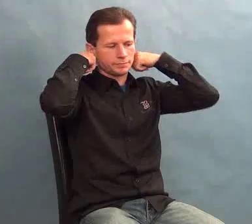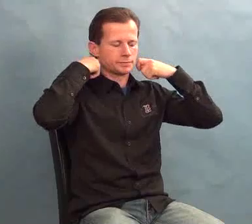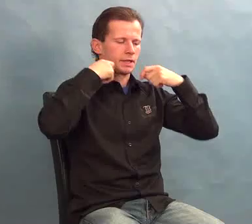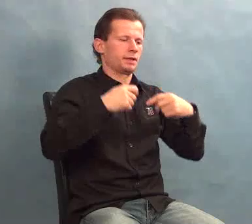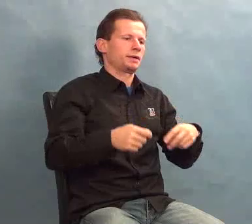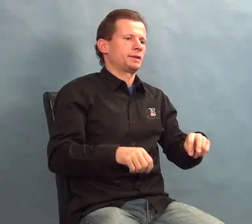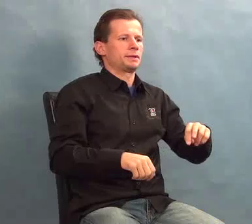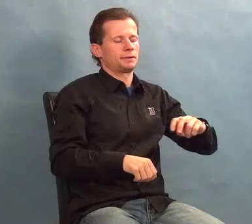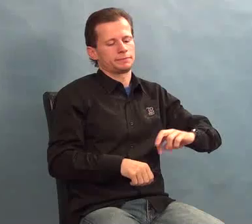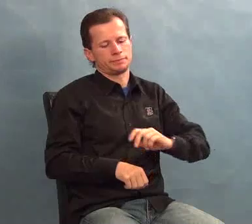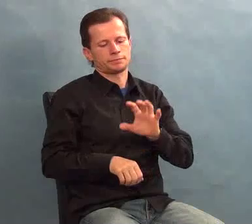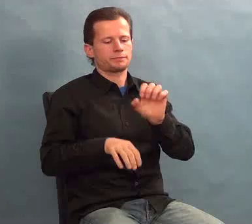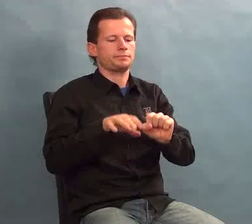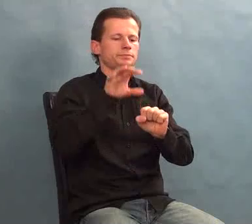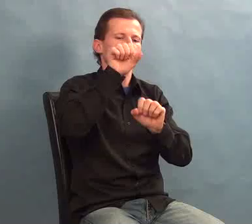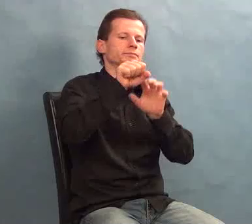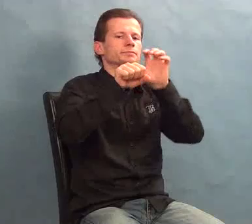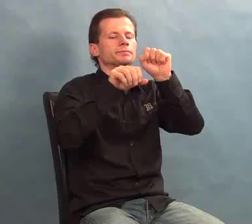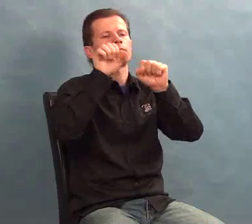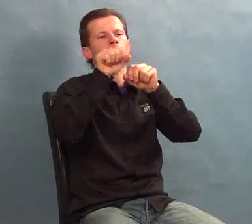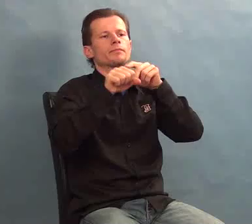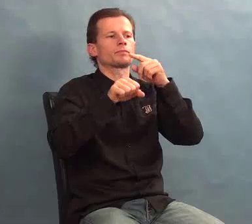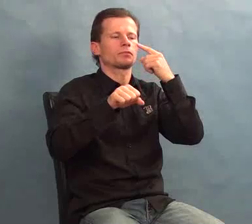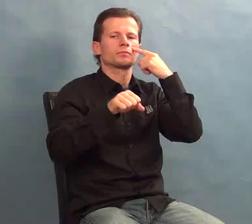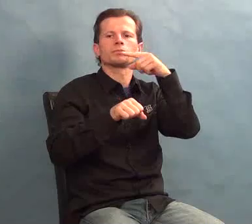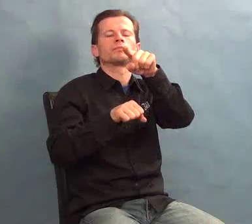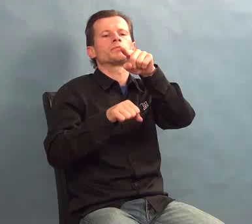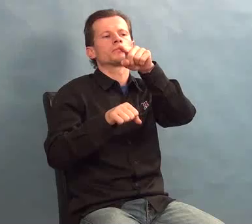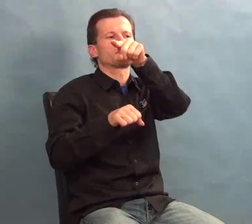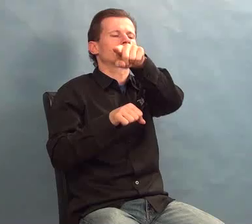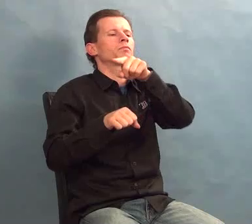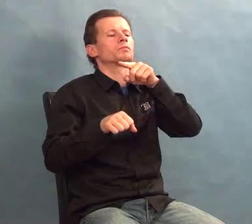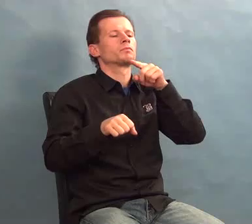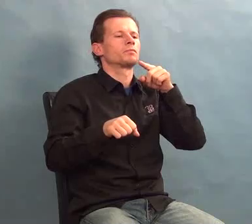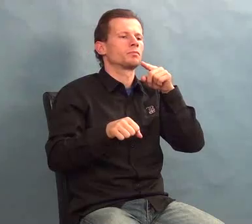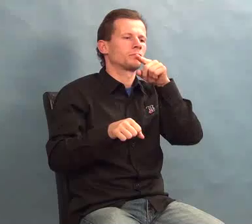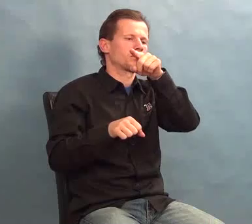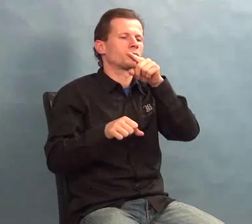Wszedł na górę po drabinie i zobaczył z góry...